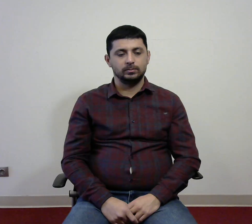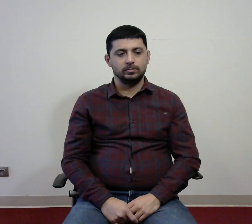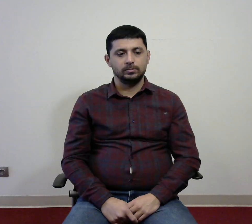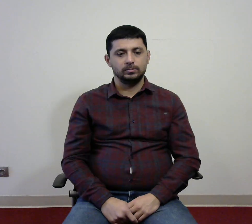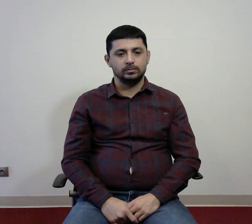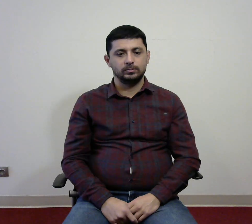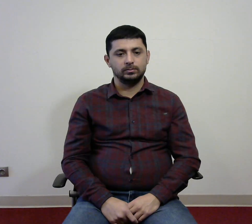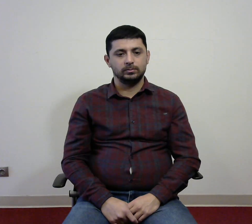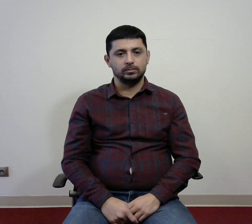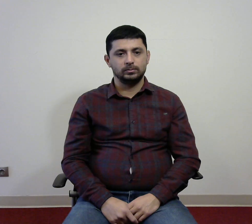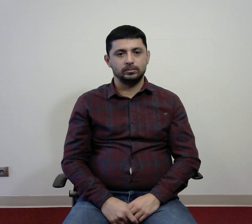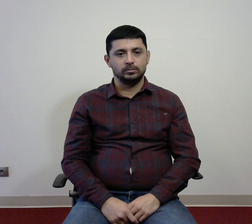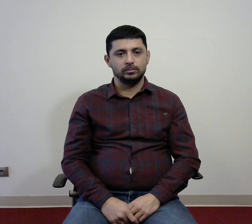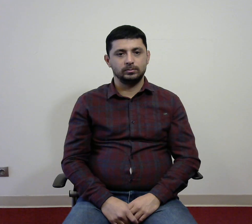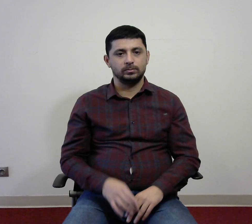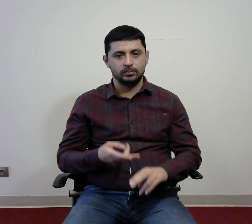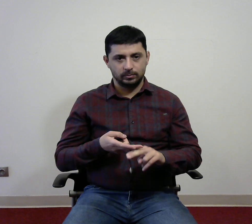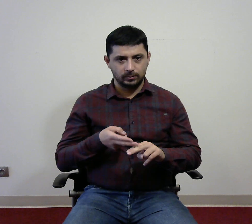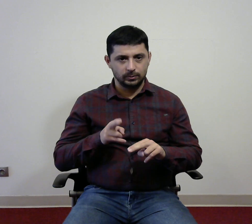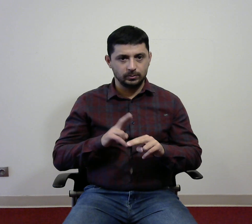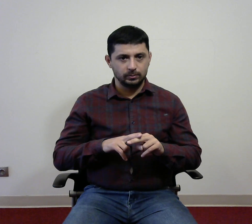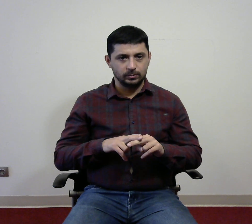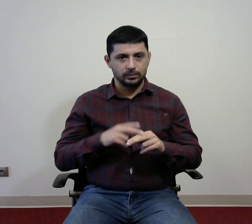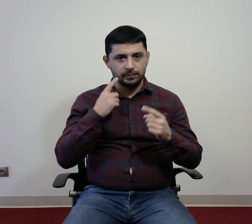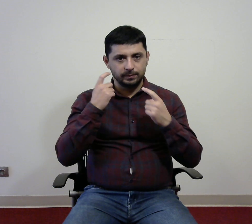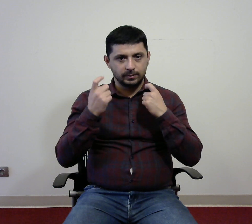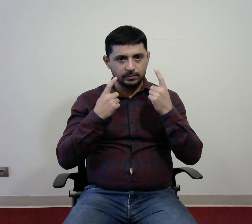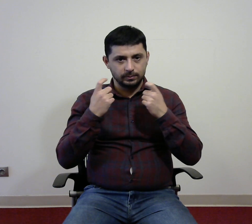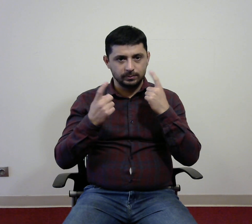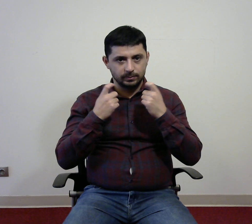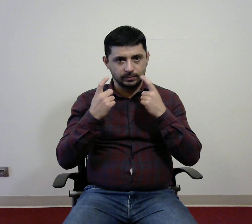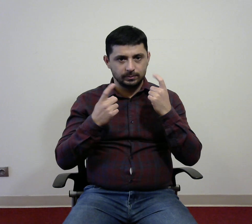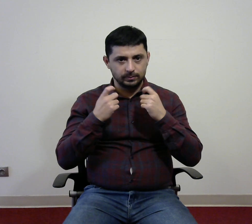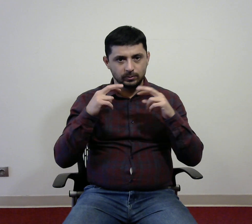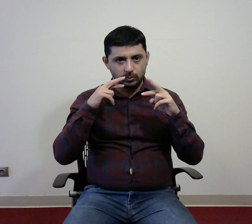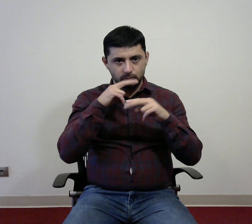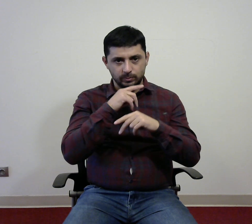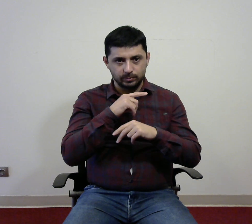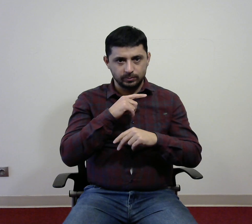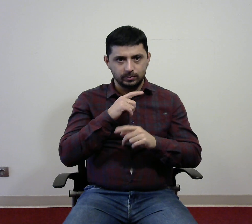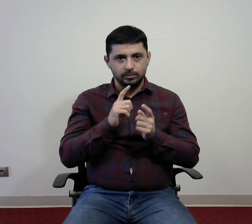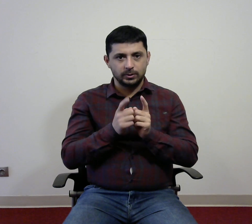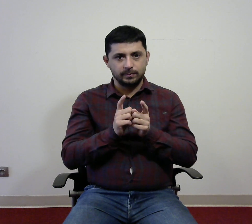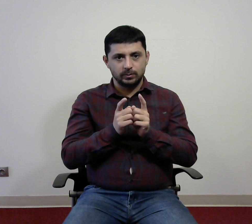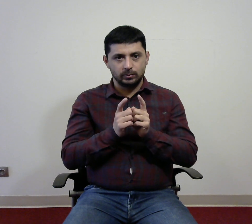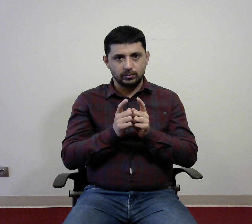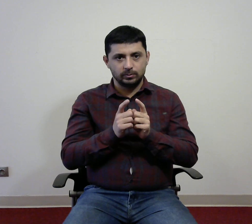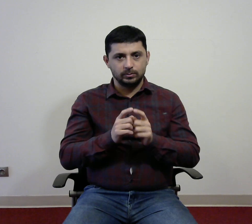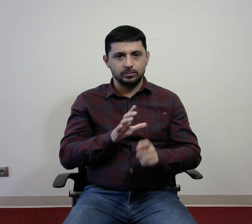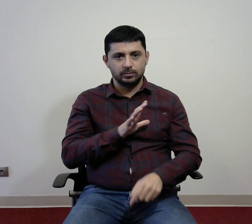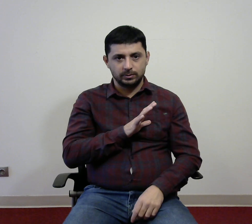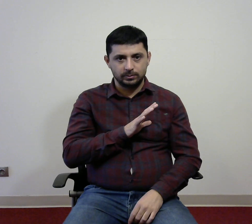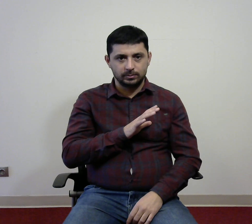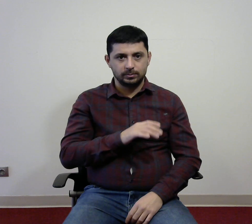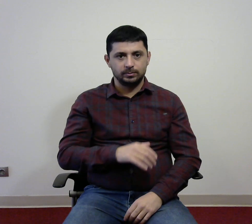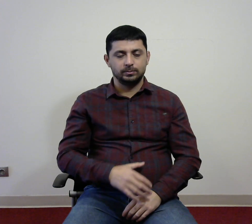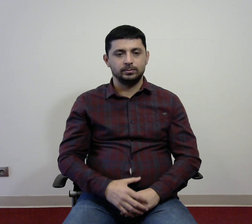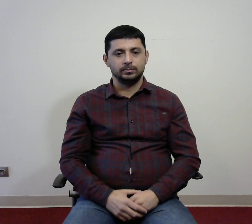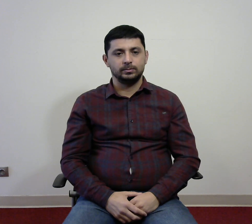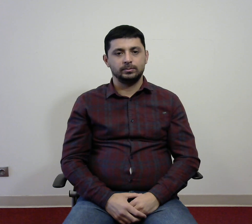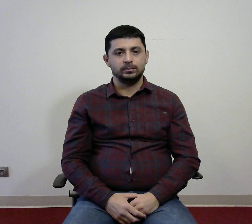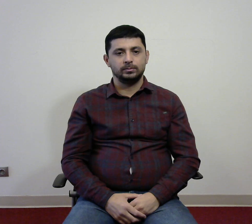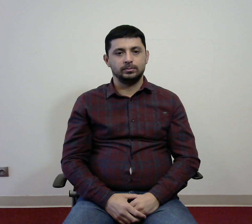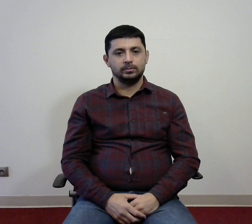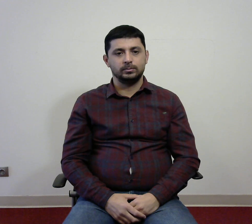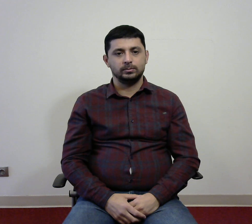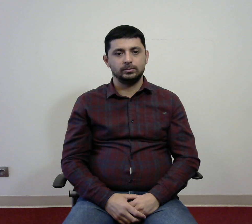Bu məlumat səhv tərcümə olunub